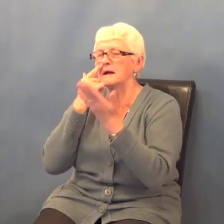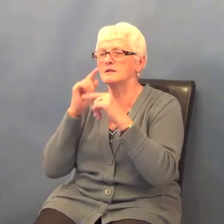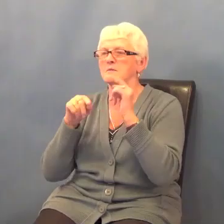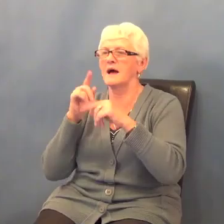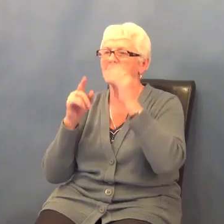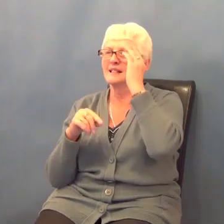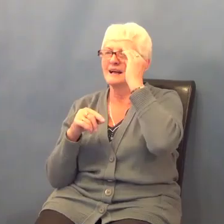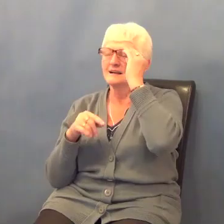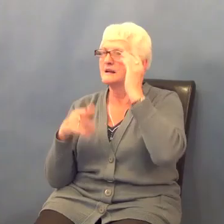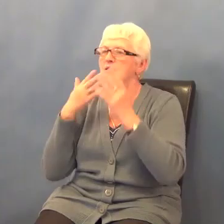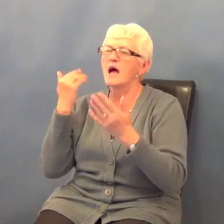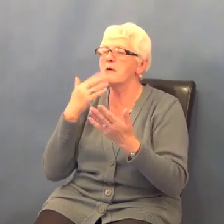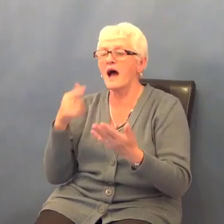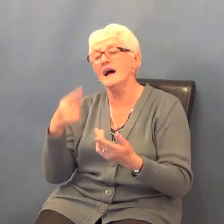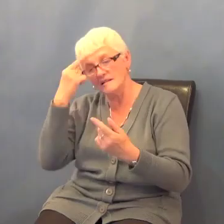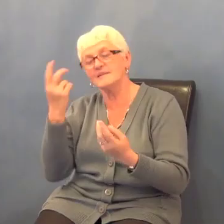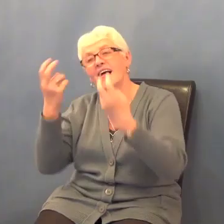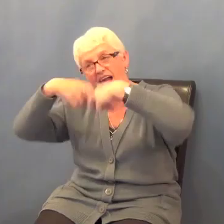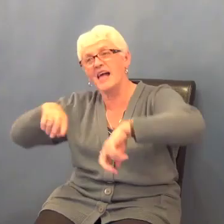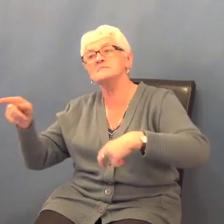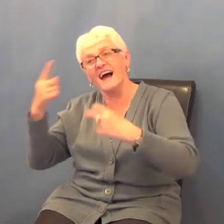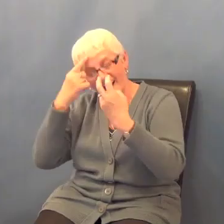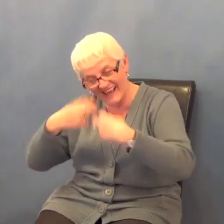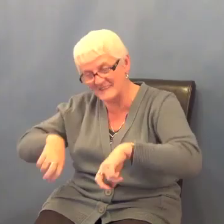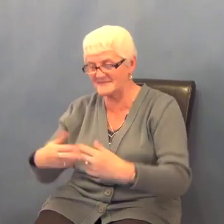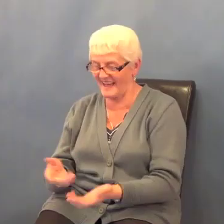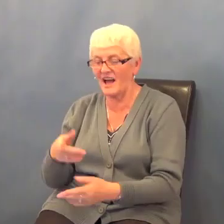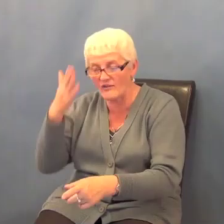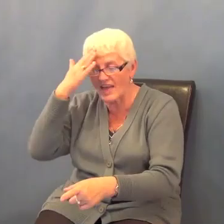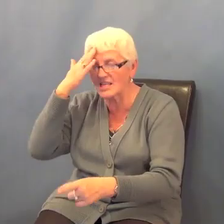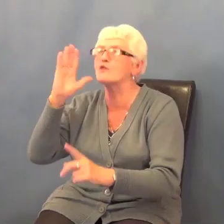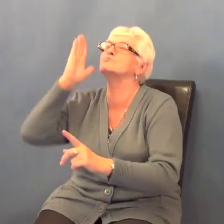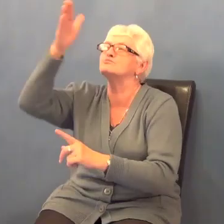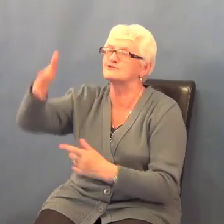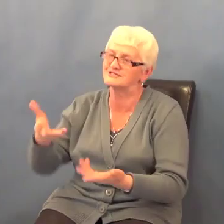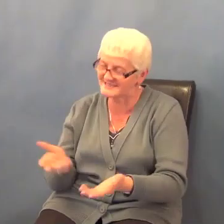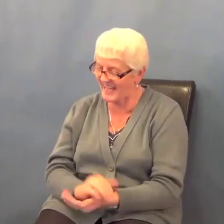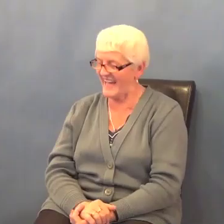Normalnie nie ma, ktoś to wymyślił i może na przyszłość będzie przydatny.